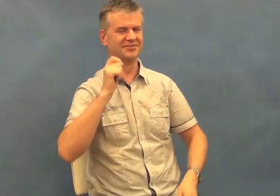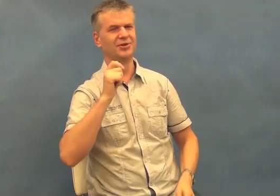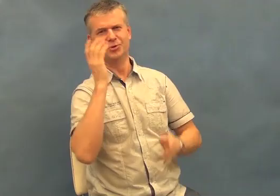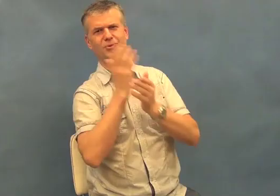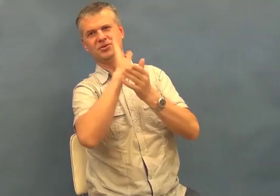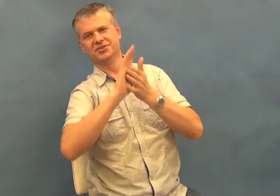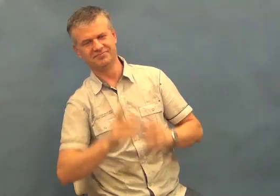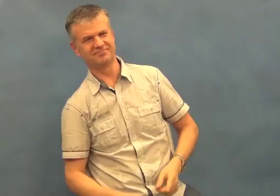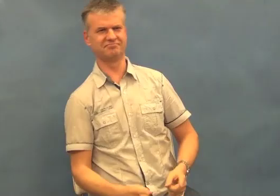Już skończył.